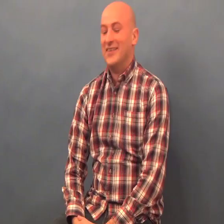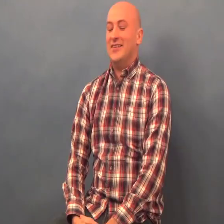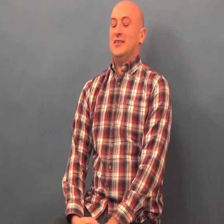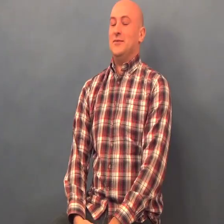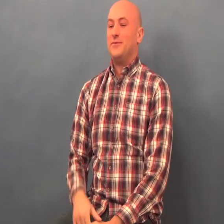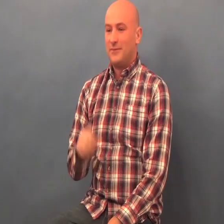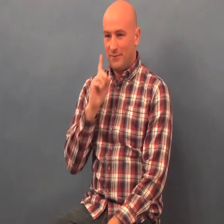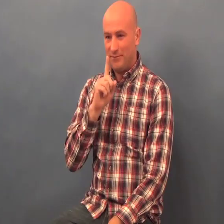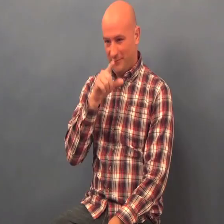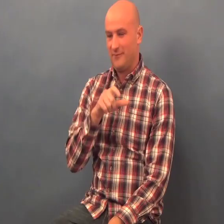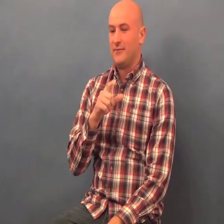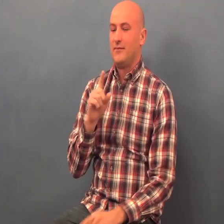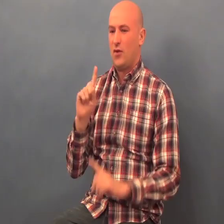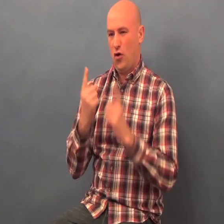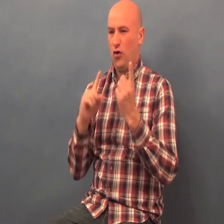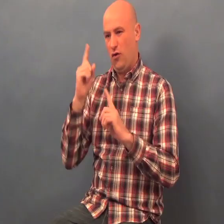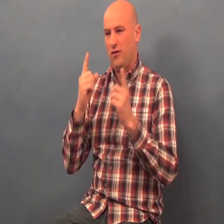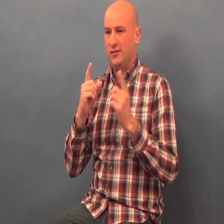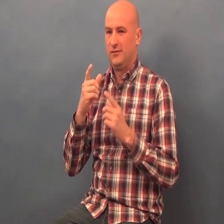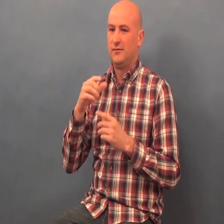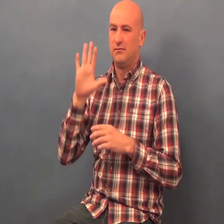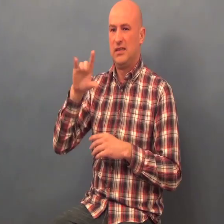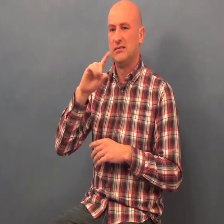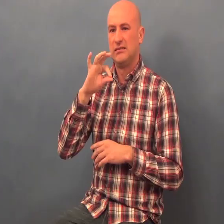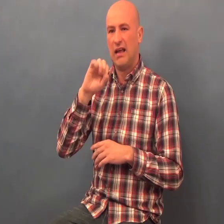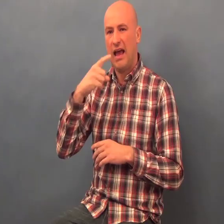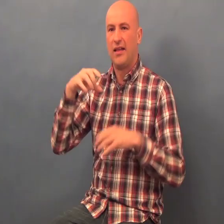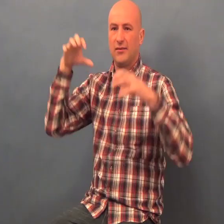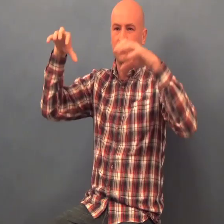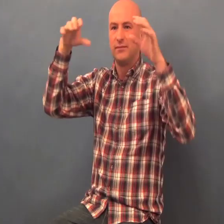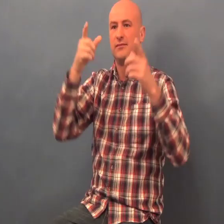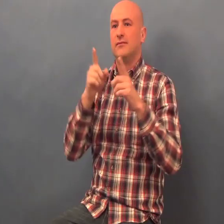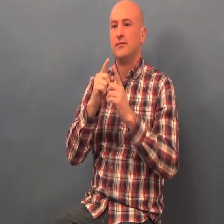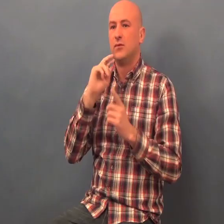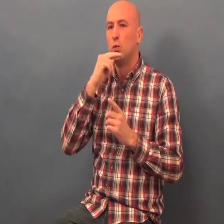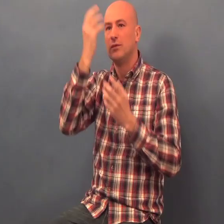Mężczyzna, ogrodnik, ma sad z gruszkami.